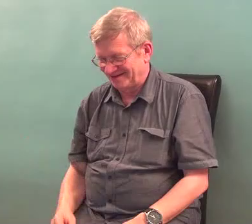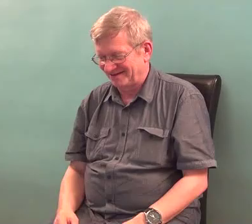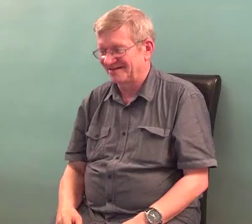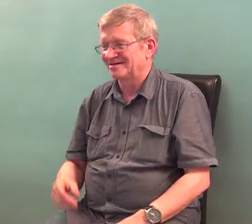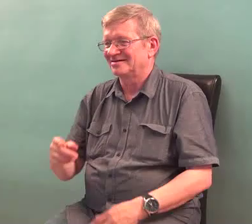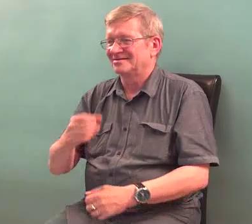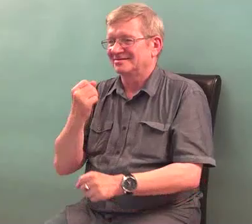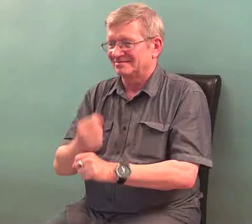Praca.